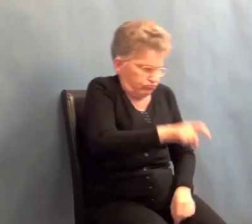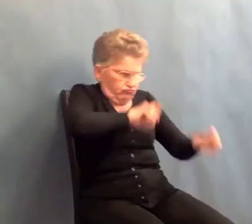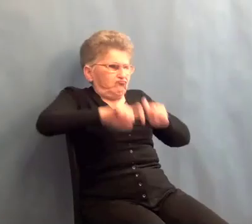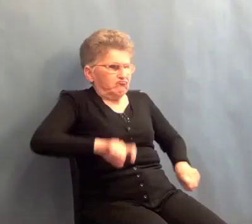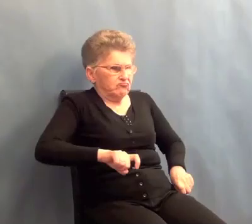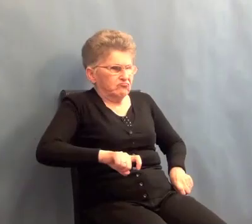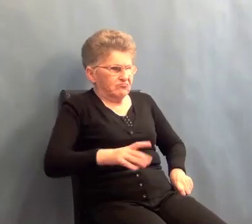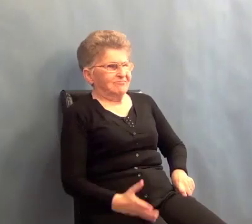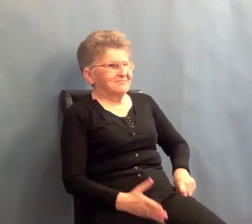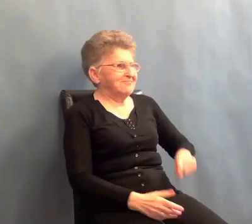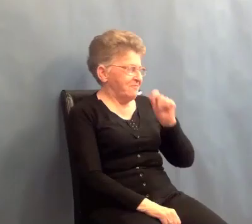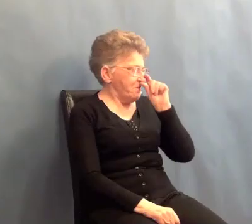Kot aż się cofnął, i już.